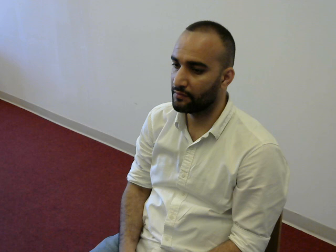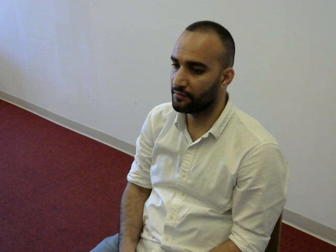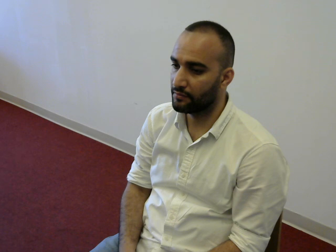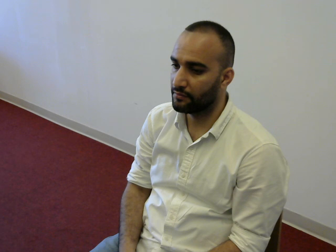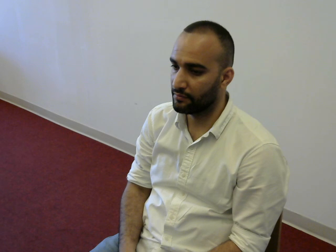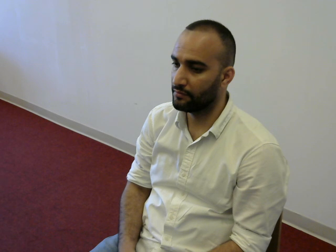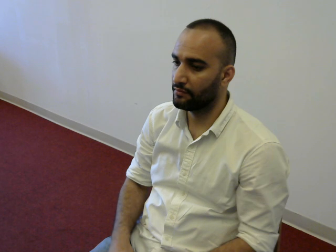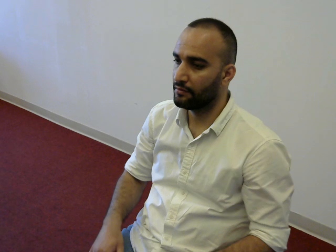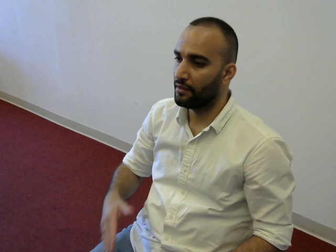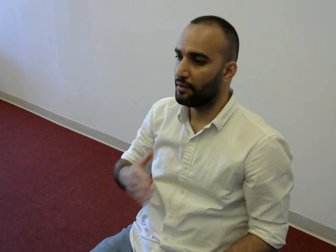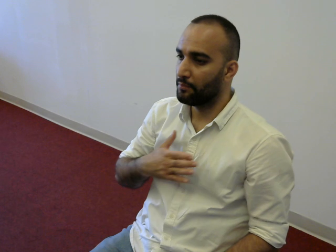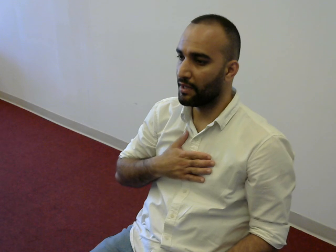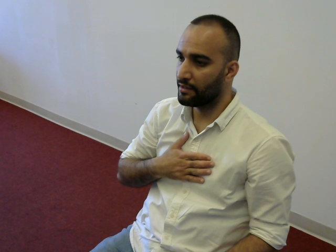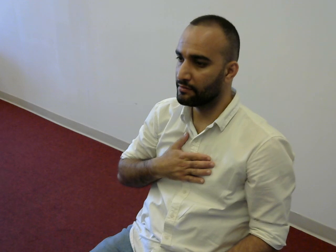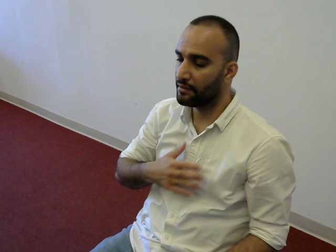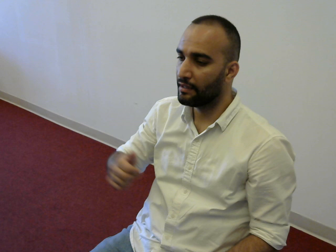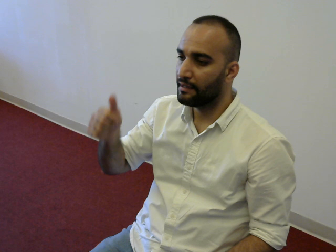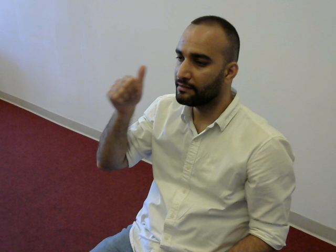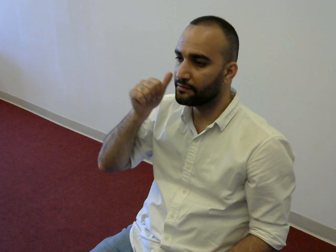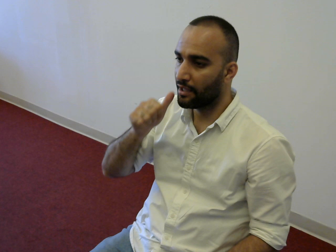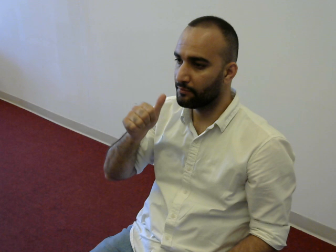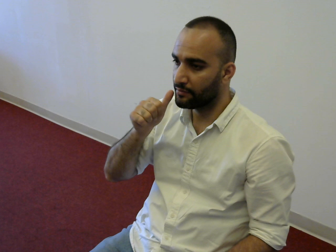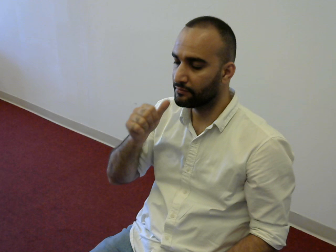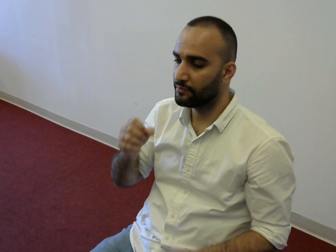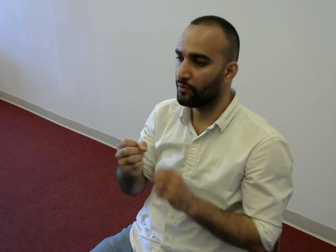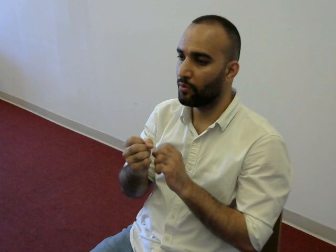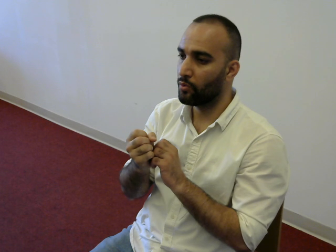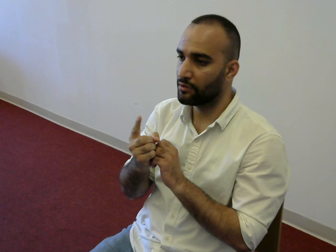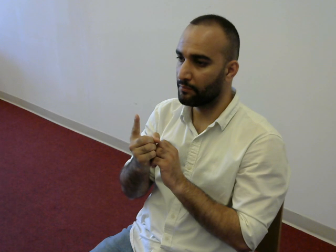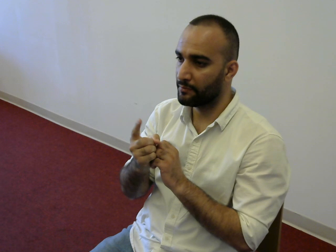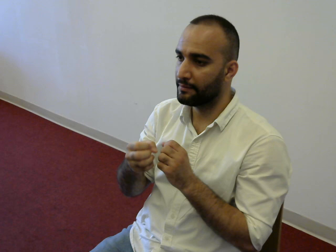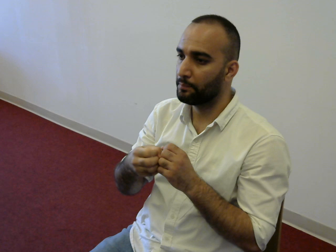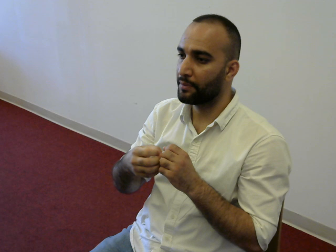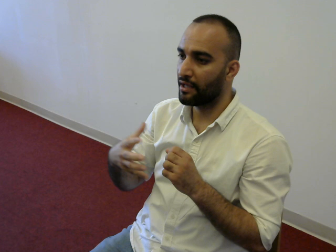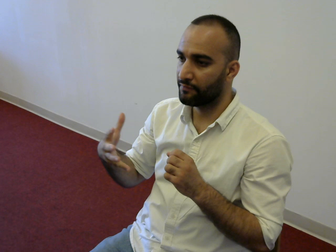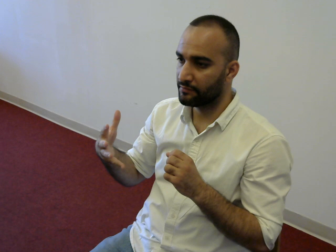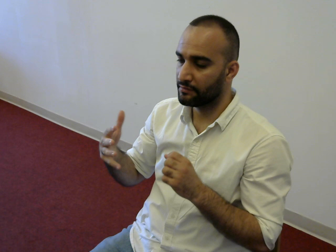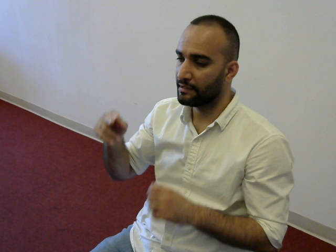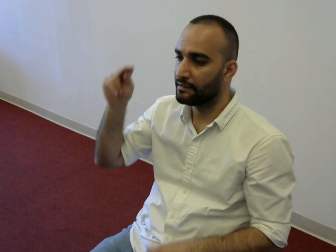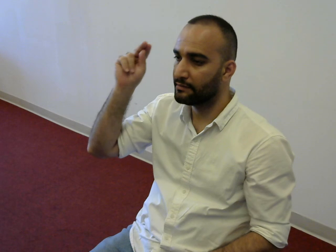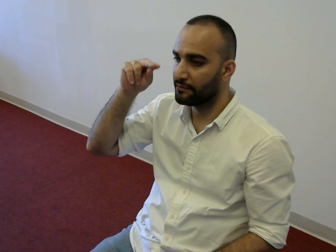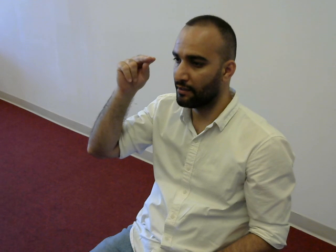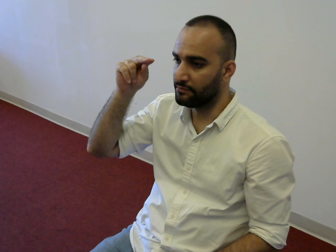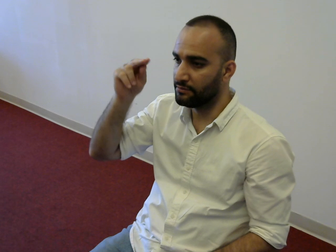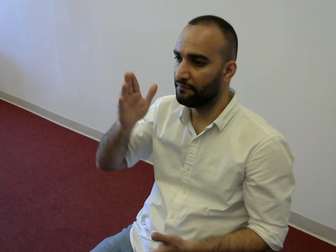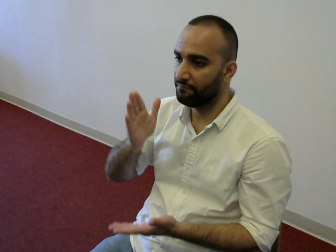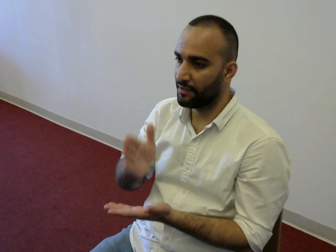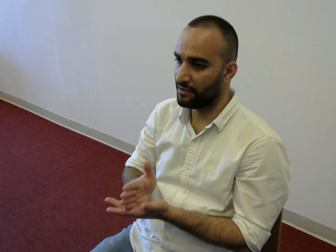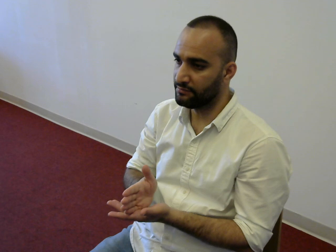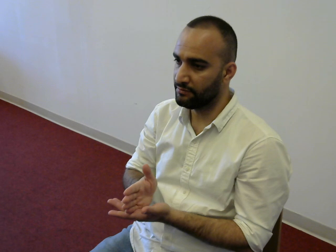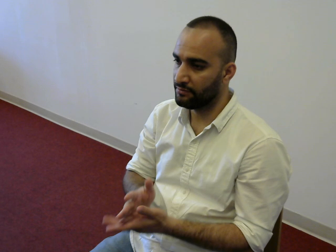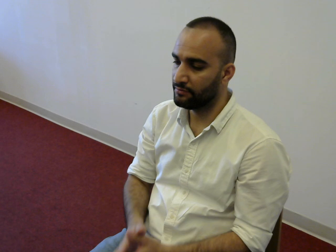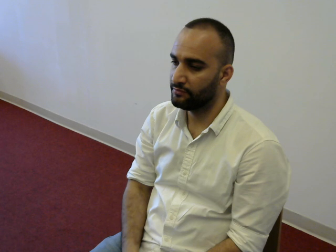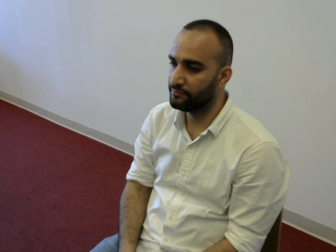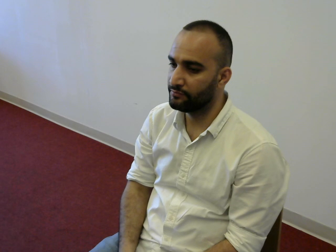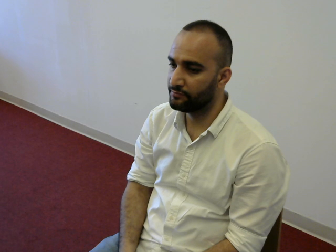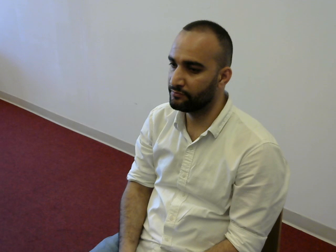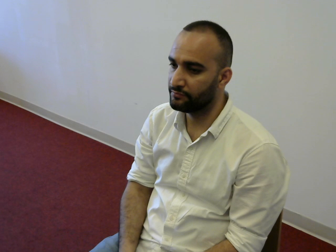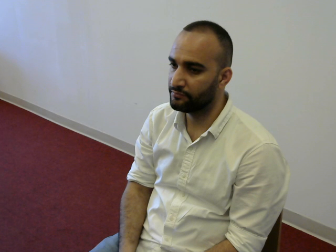Mənim sabah 11:15-də dərsim var